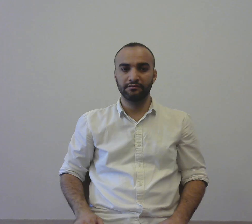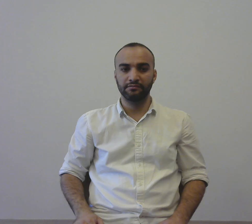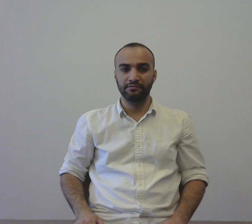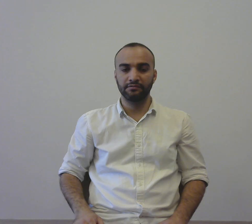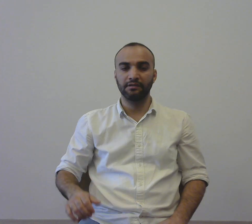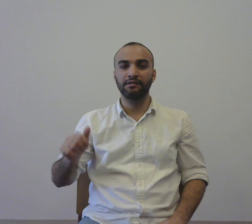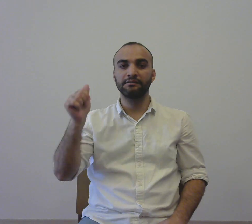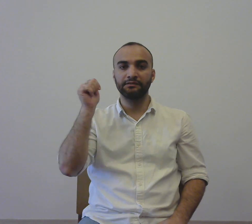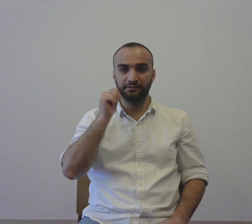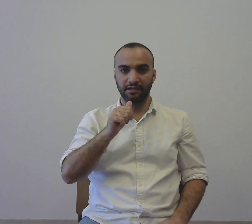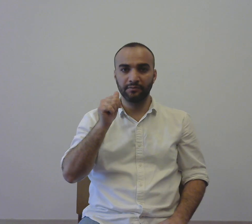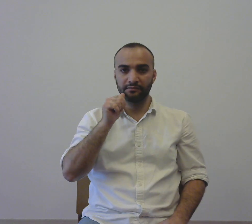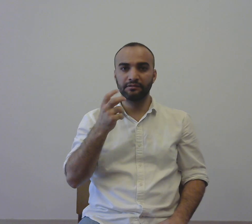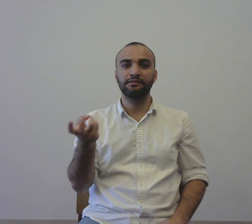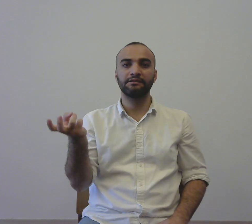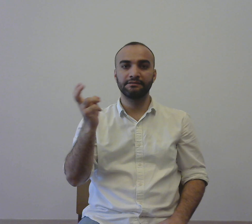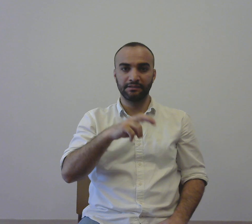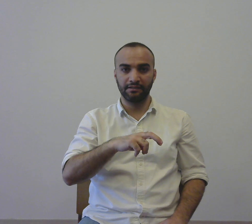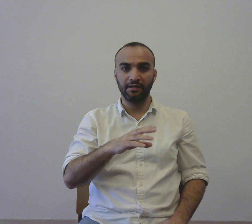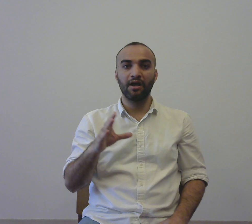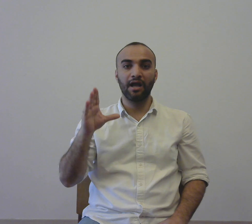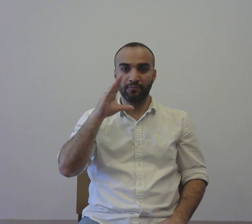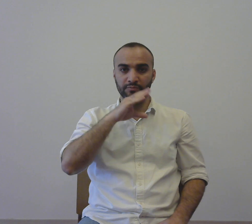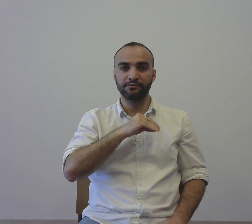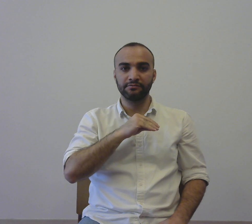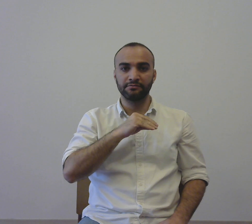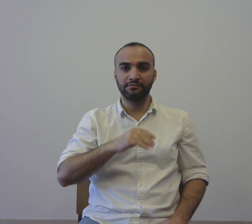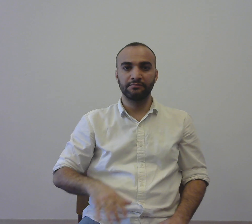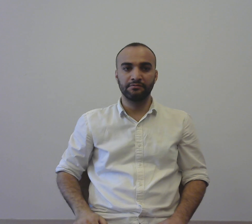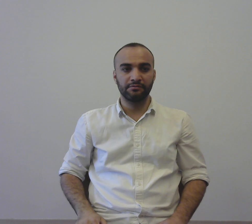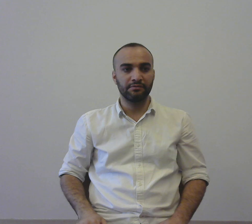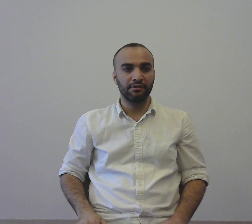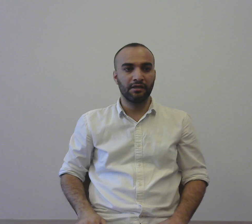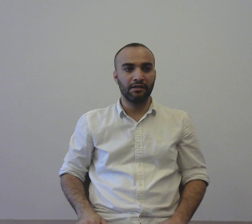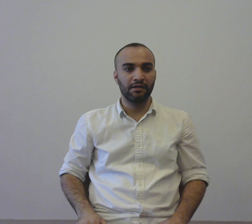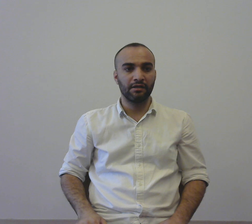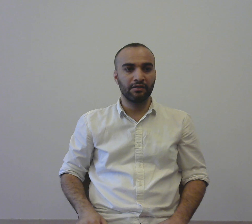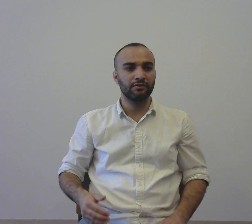Sabah gələ bilərəmmi?